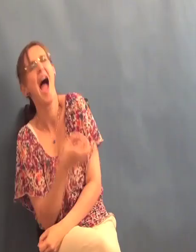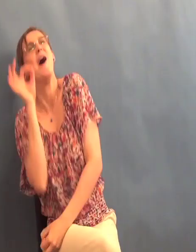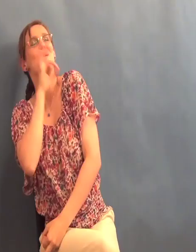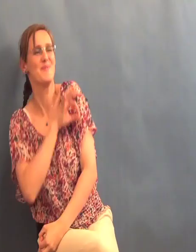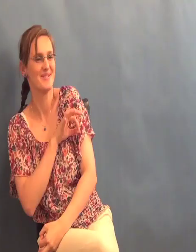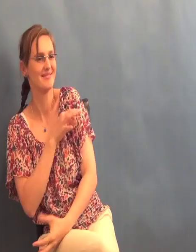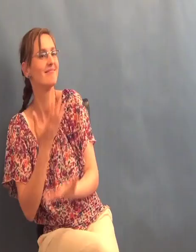Myszka krzyczy: Ała!".